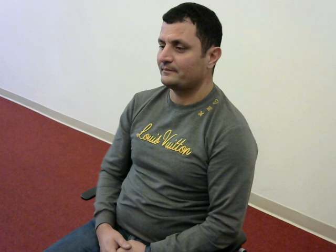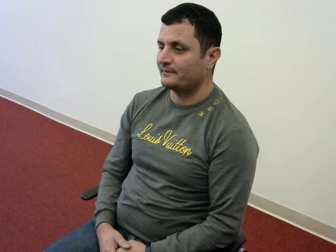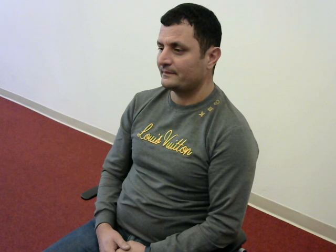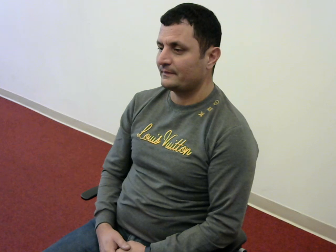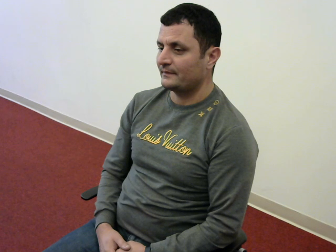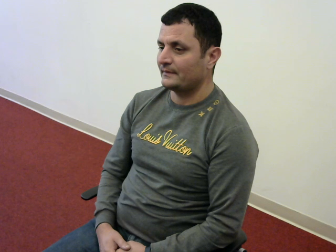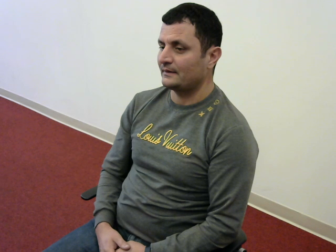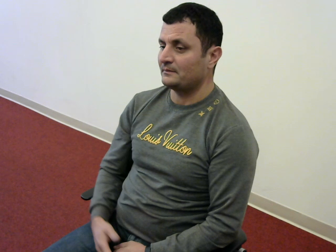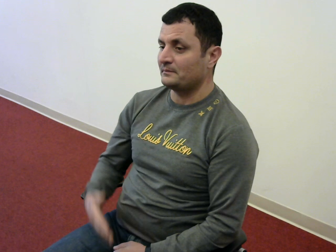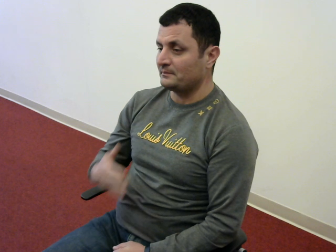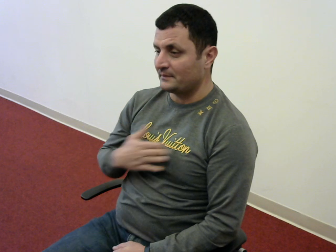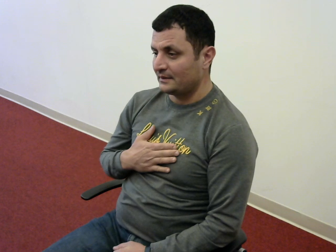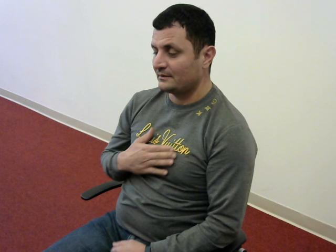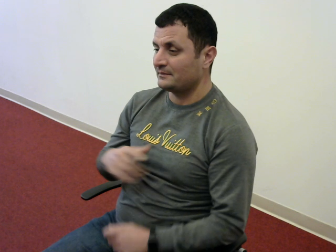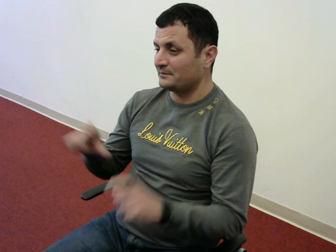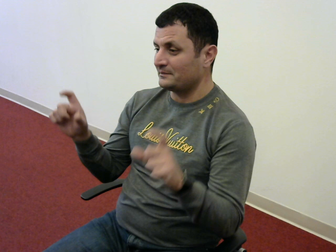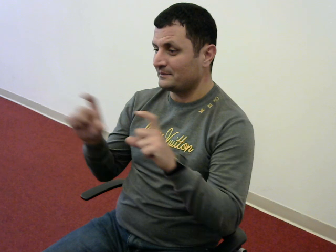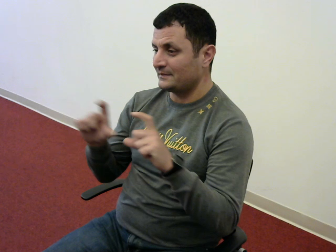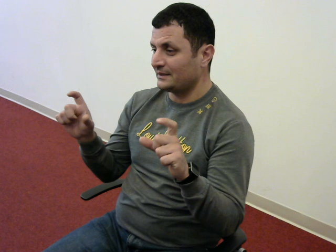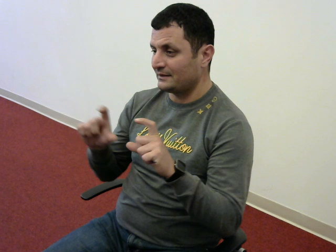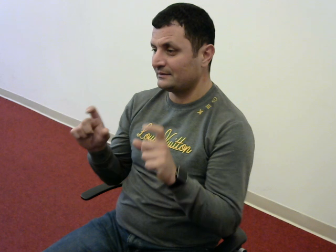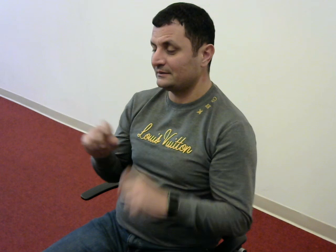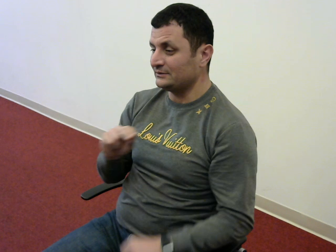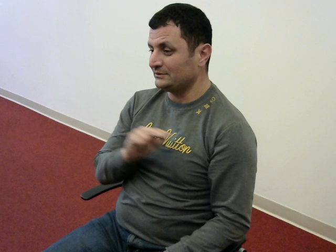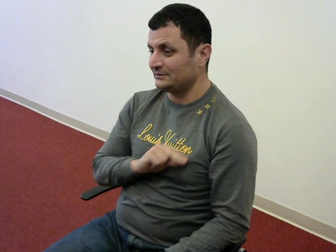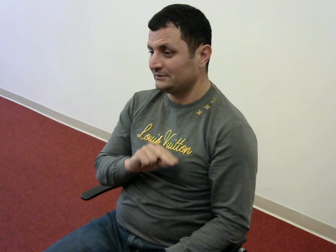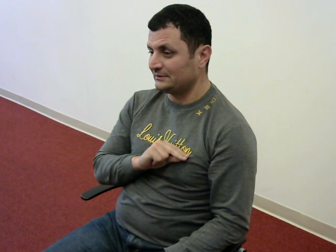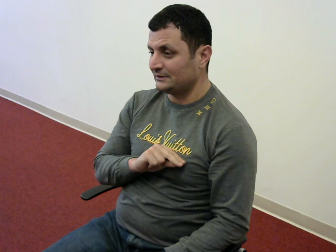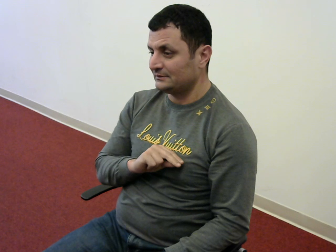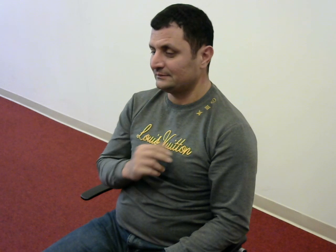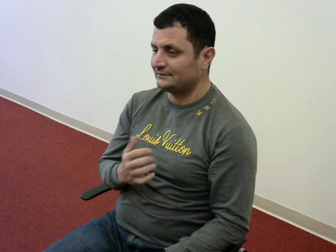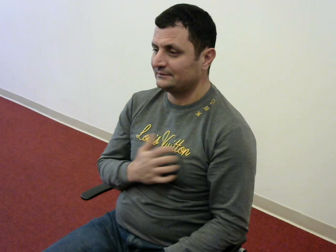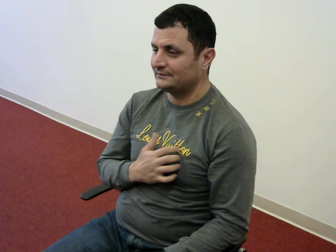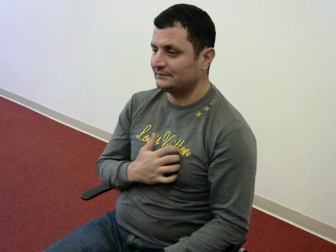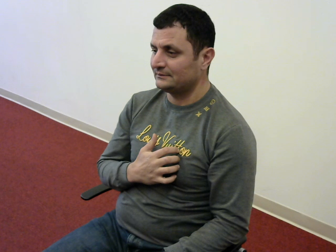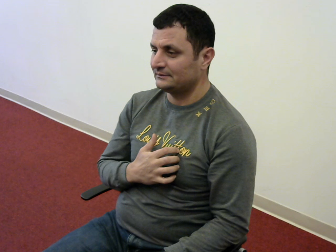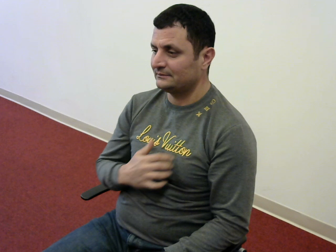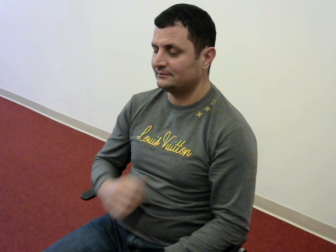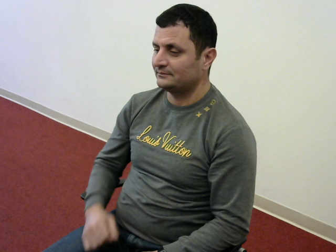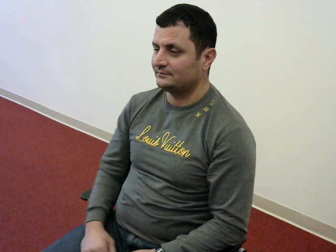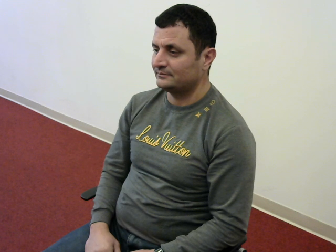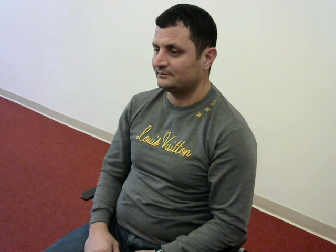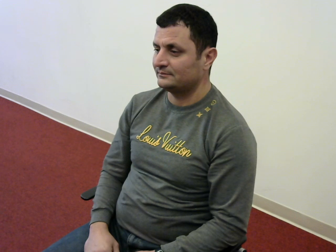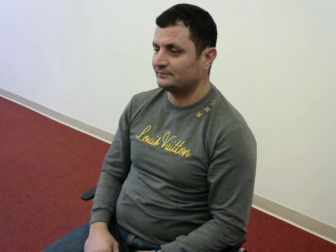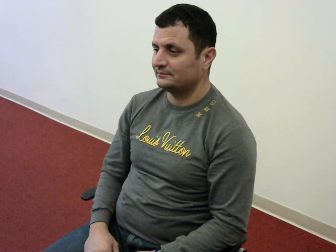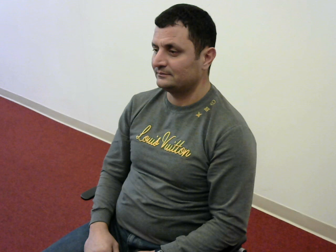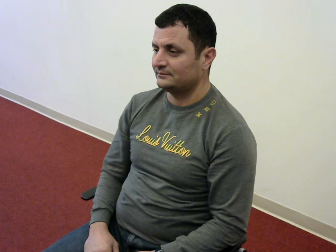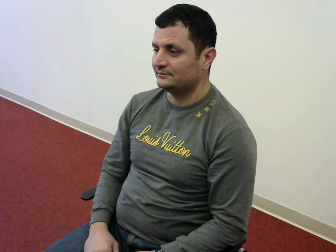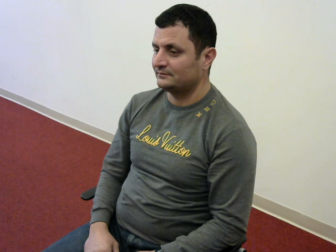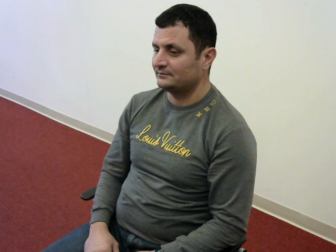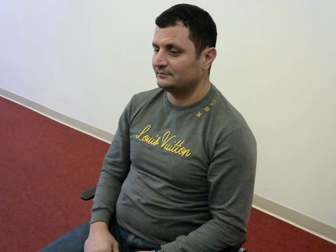Mən marketdə işləmək istəyirəm